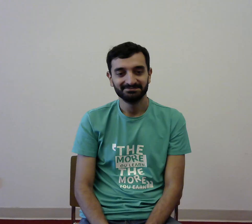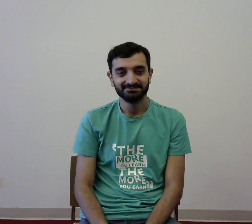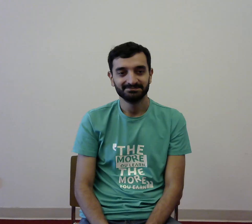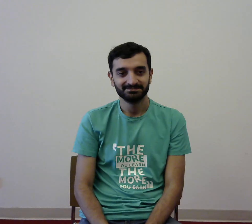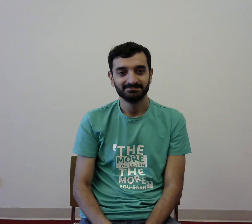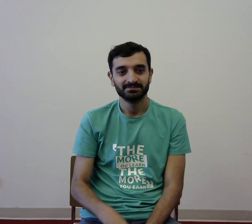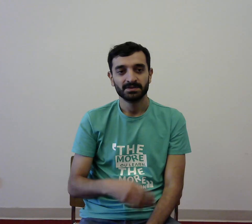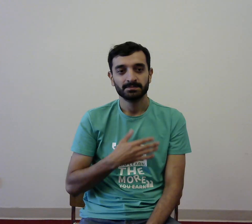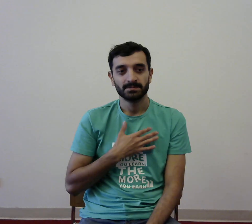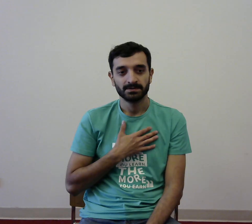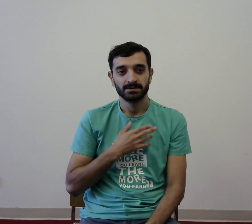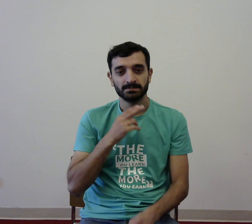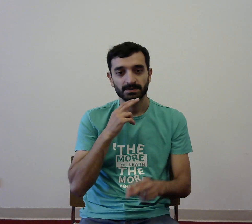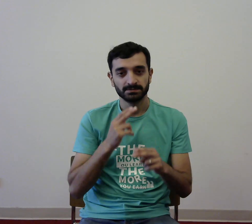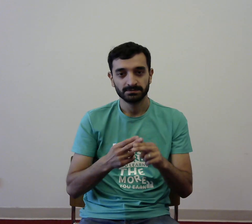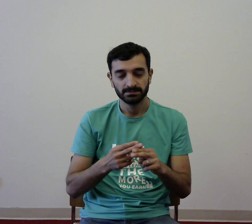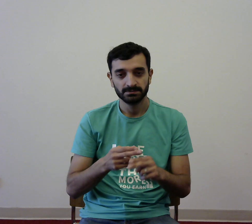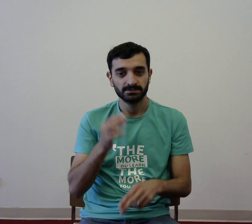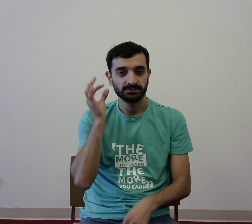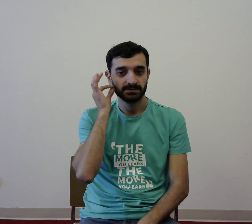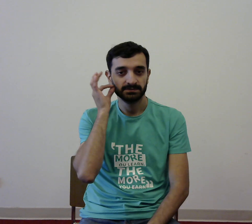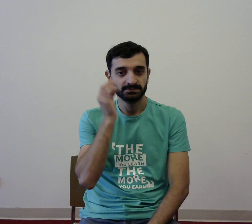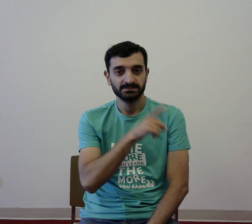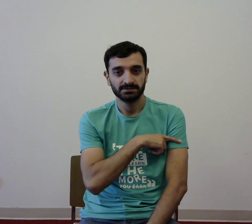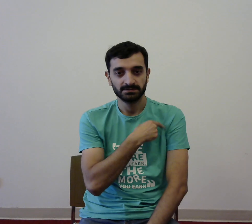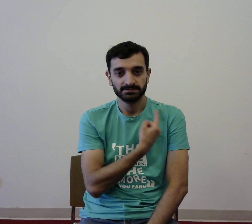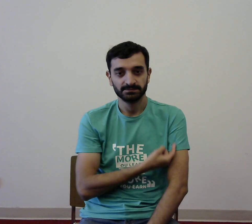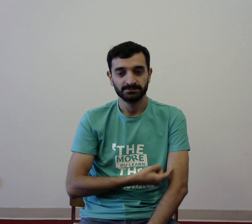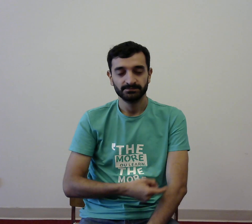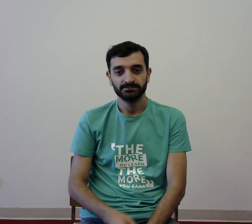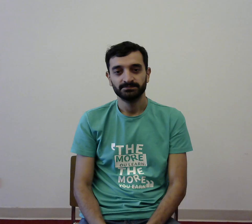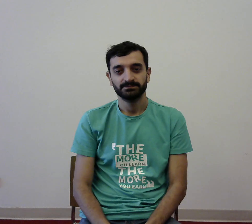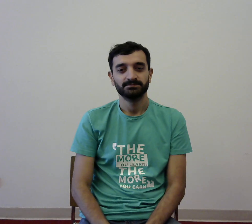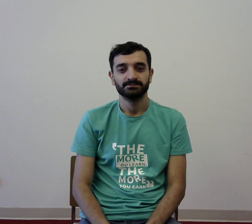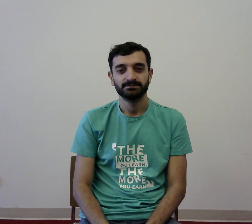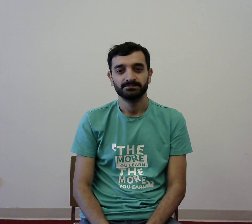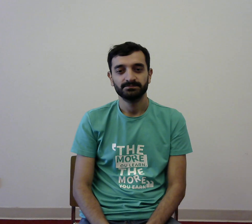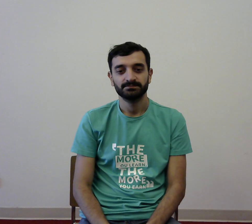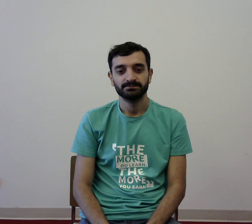Mənim bacım tibb bacısıdır